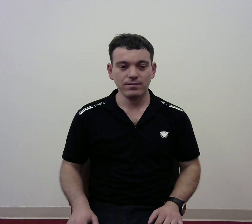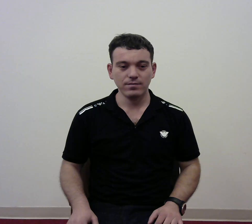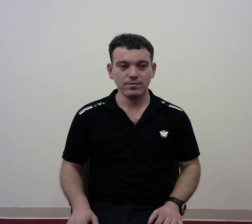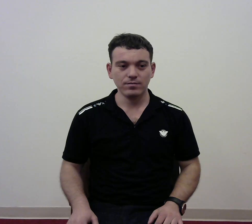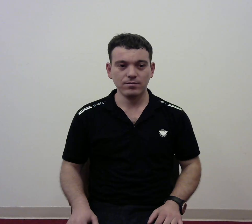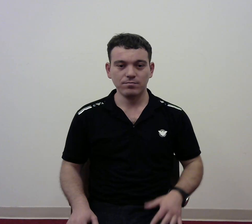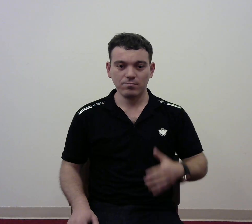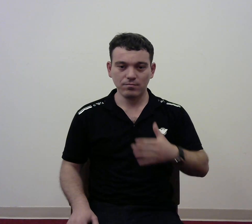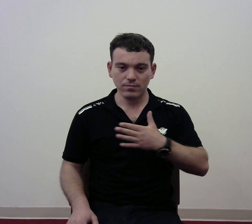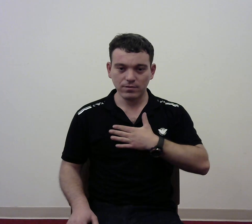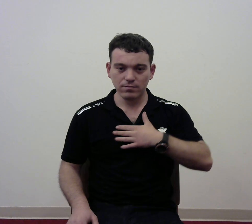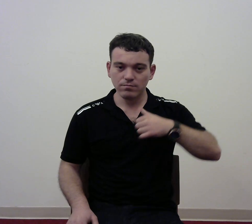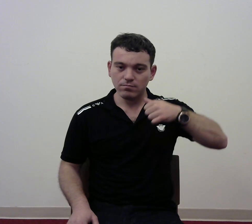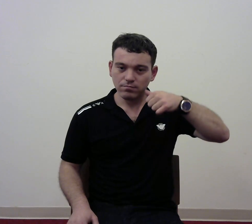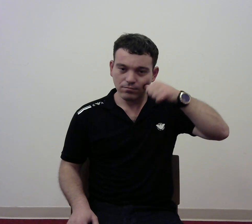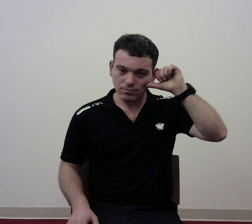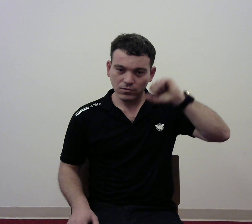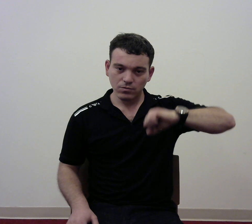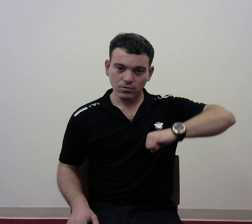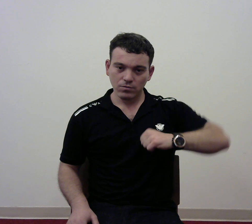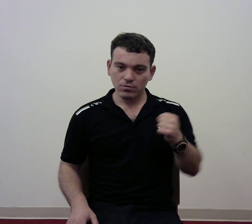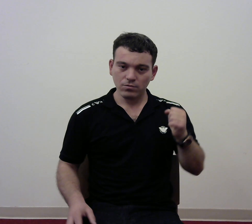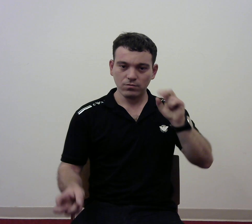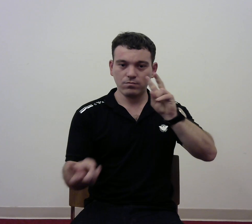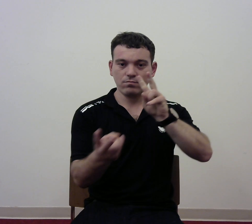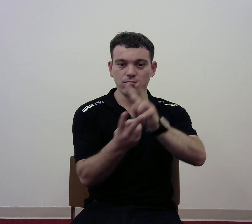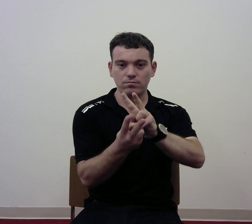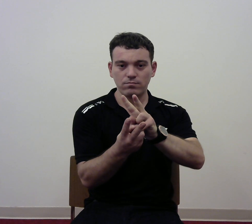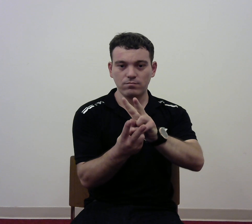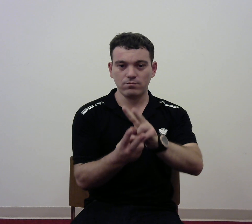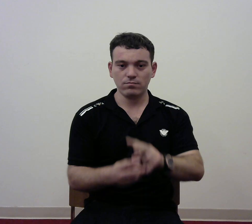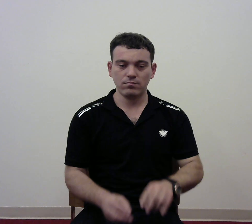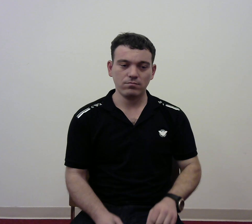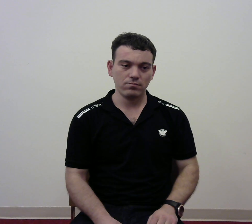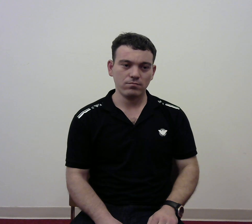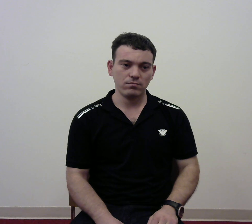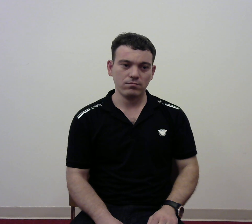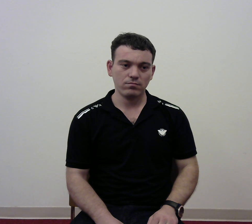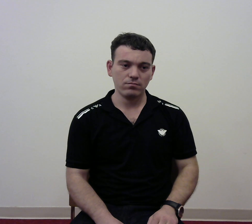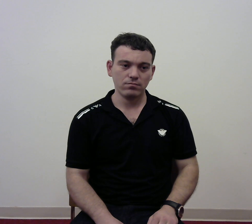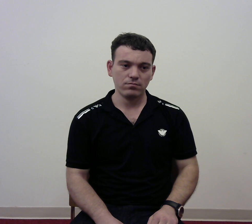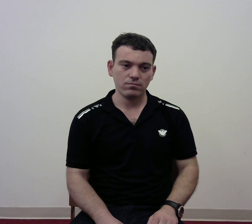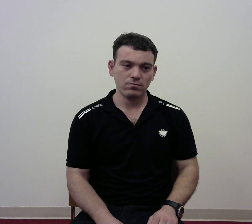Mən dünən dostlarımla görüşmüşdüm